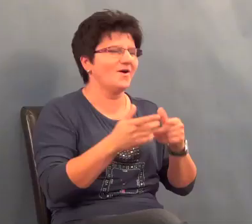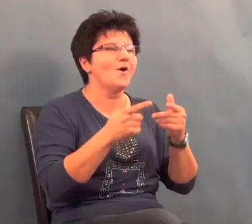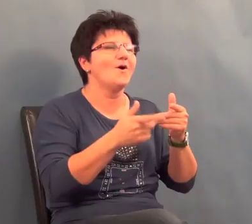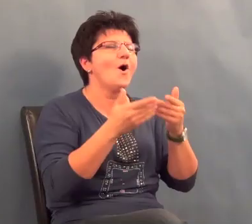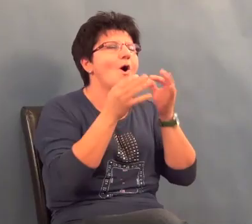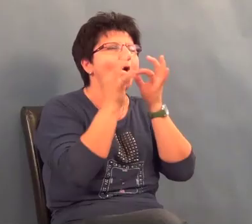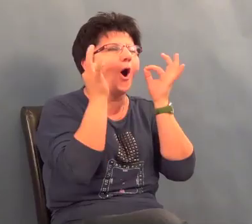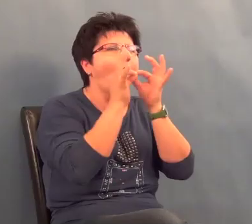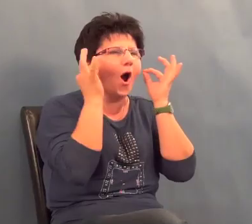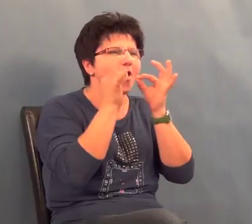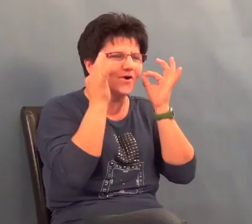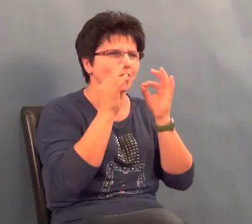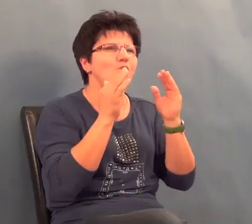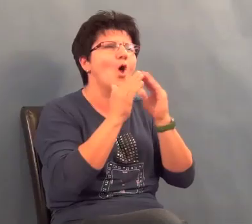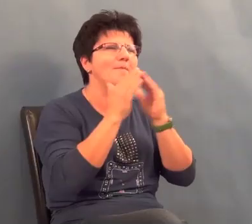Ten kot mieszka w domu.